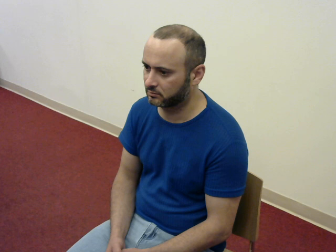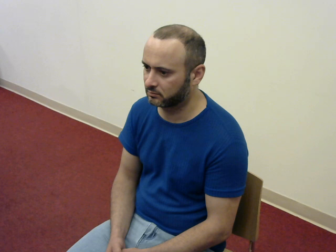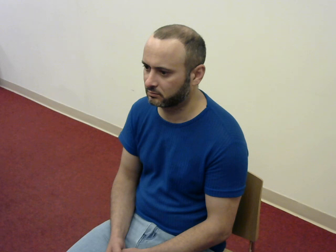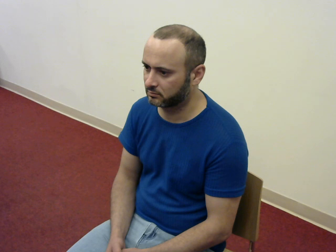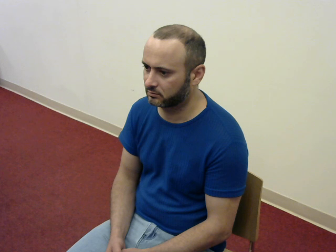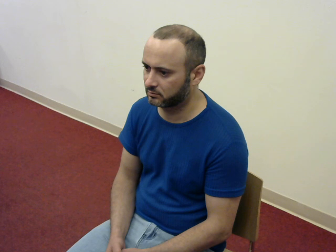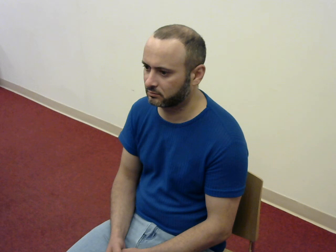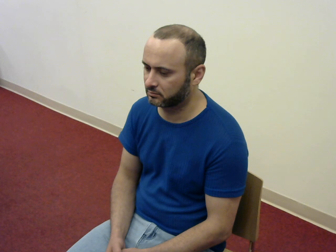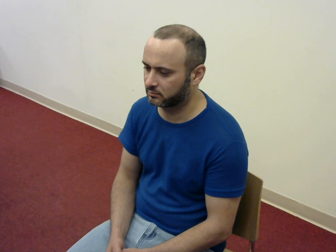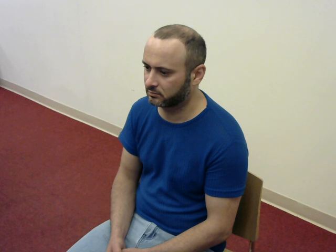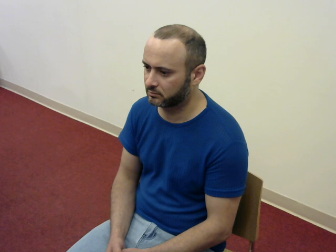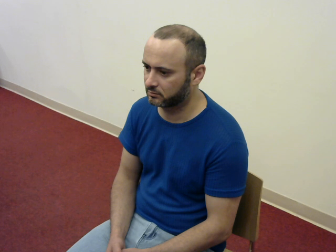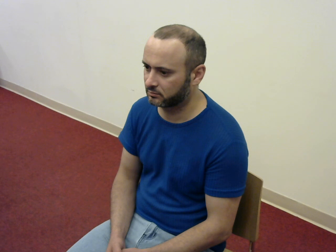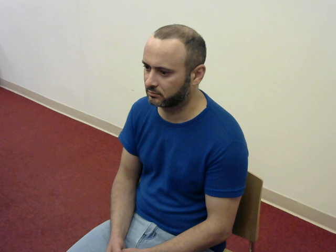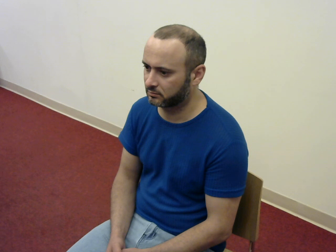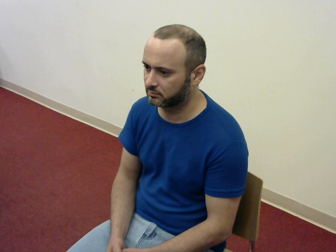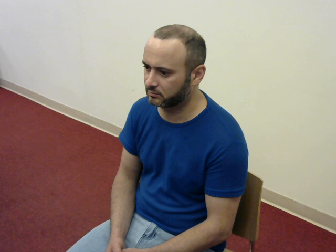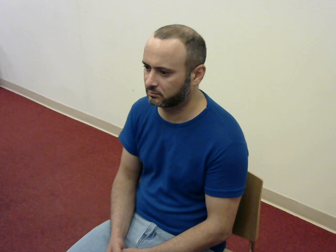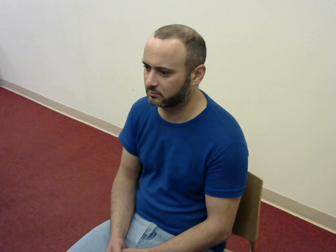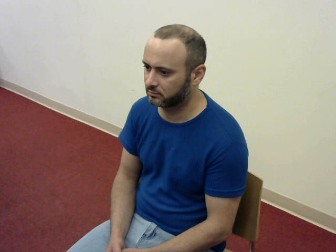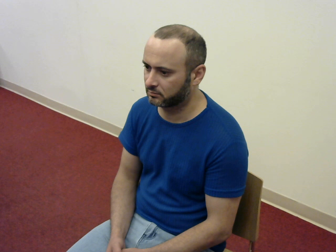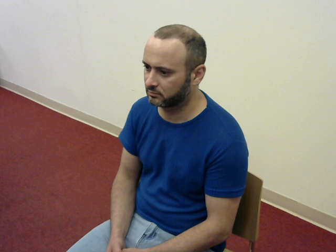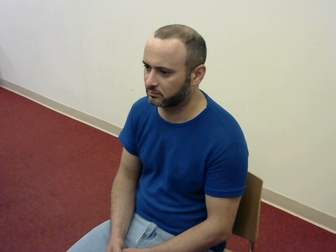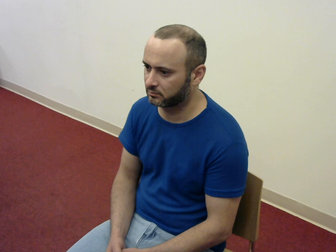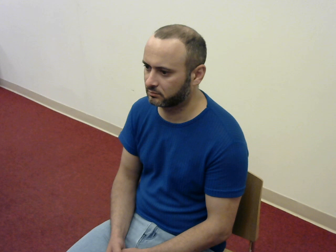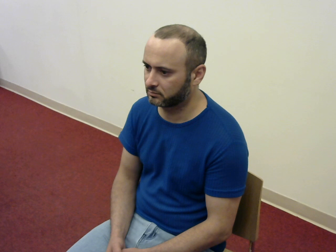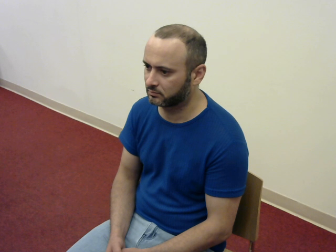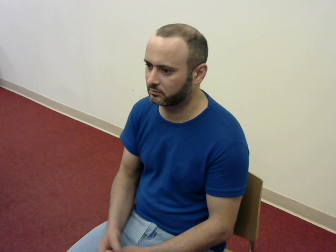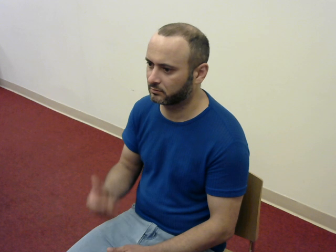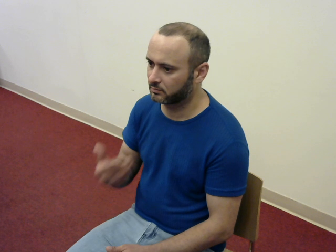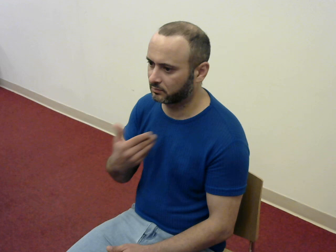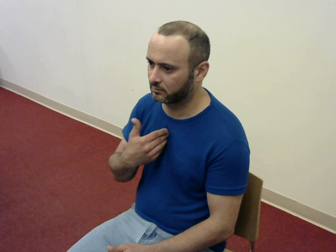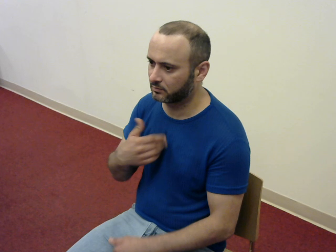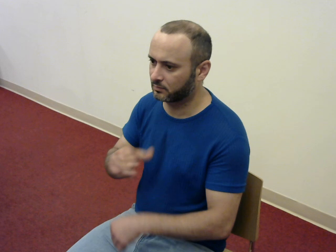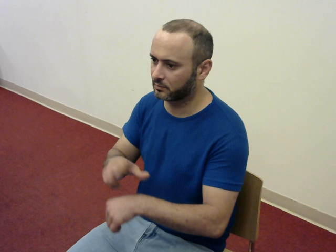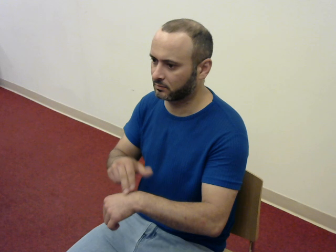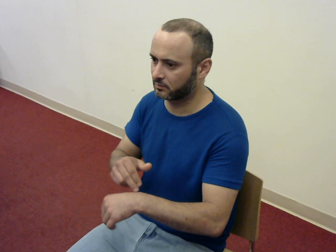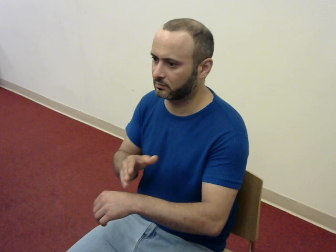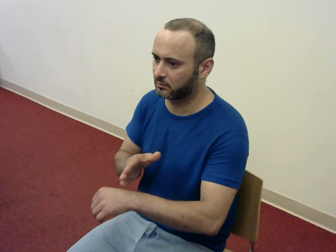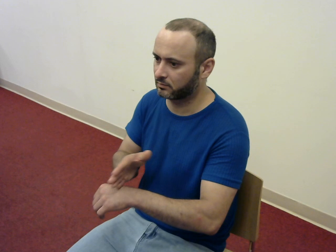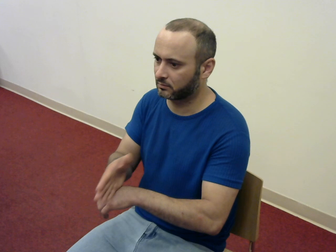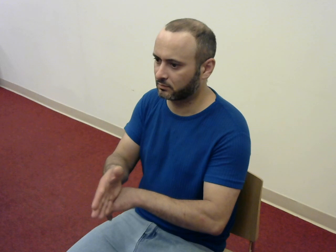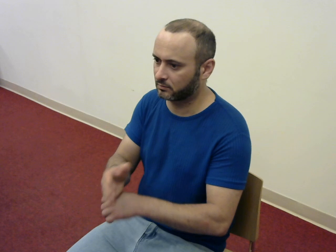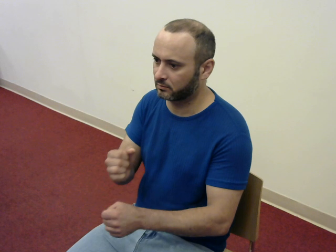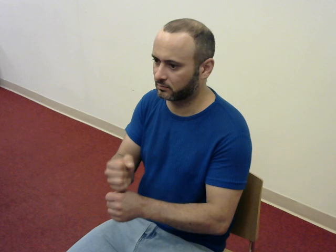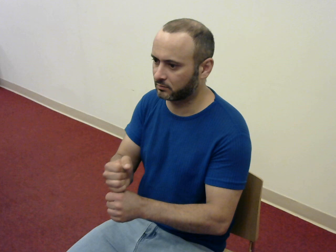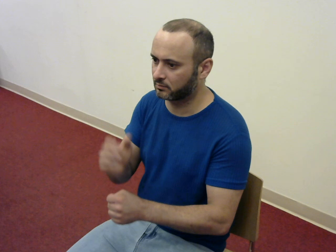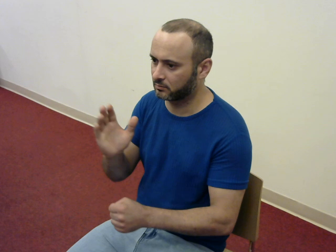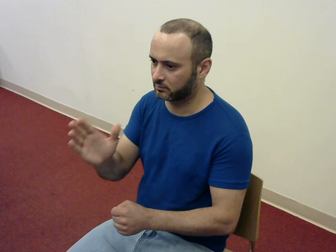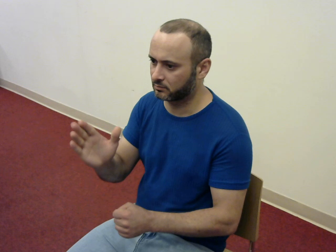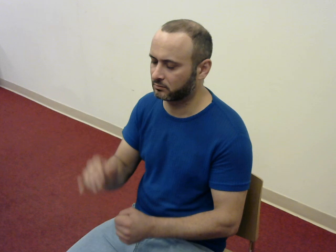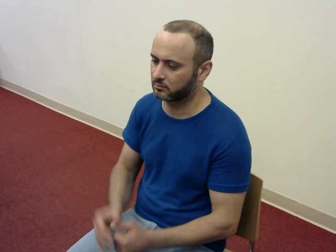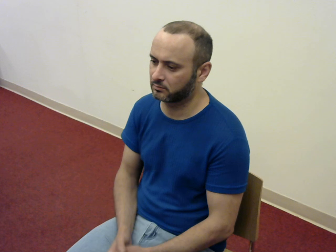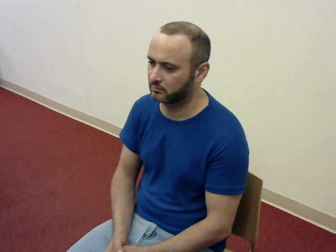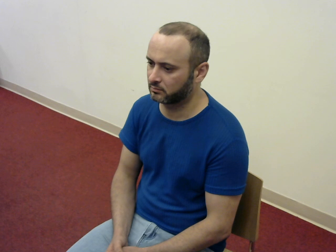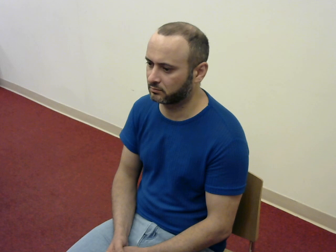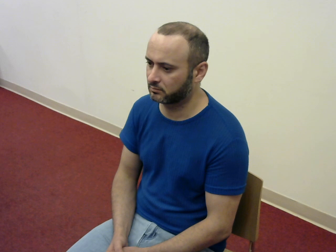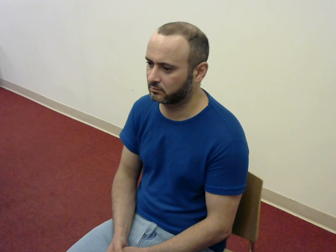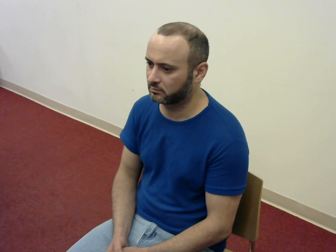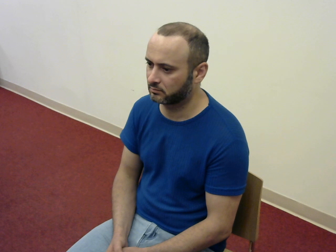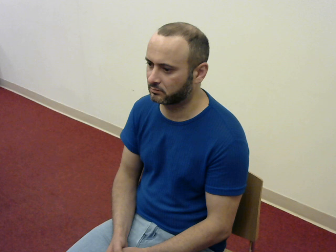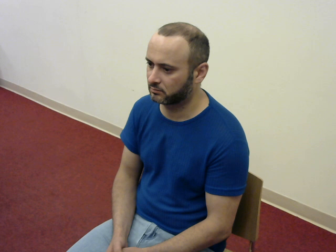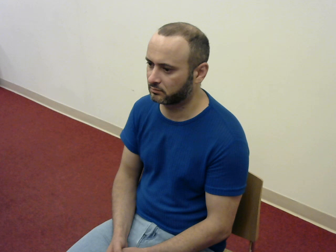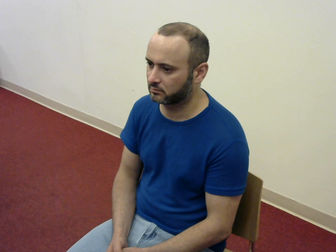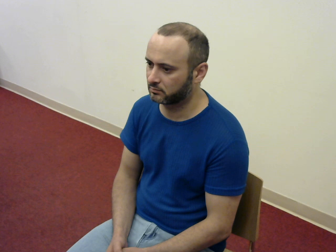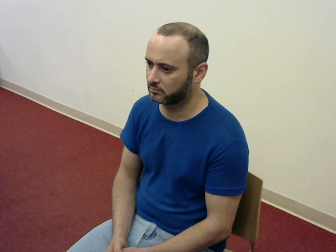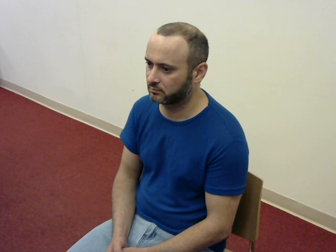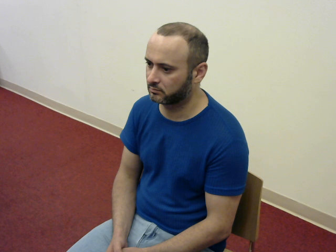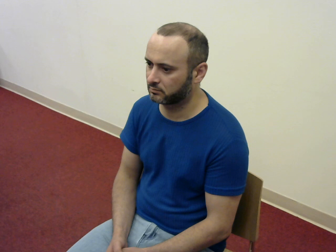Mən polisə müraciət edəcəyəm